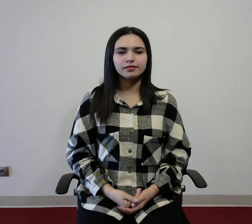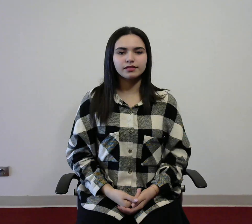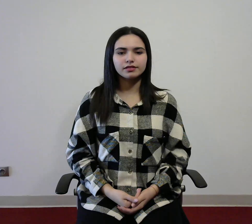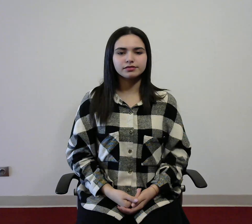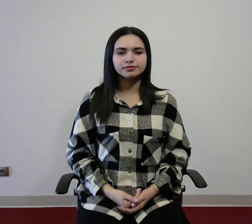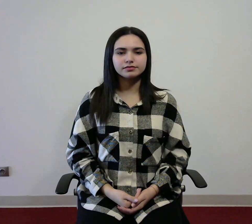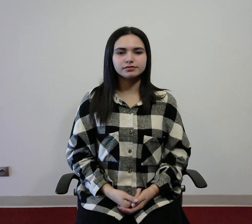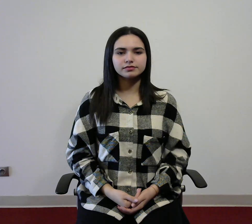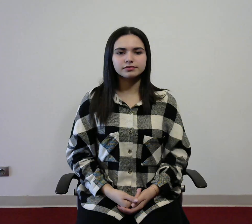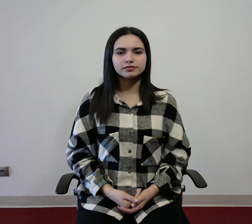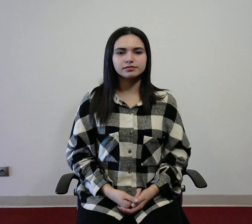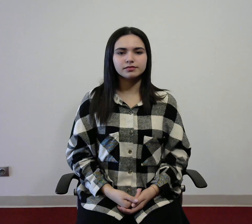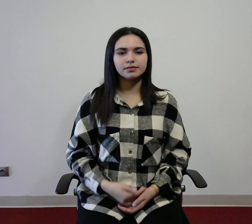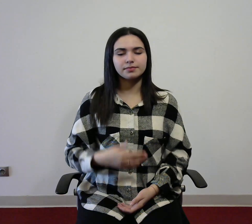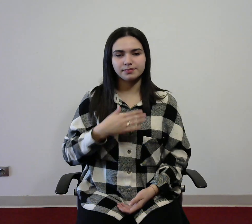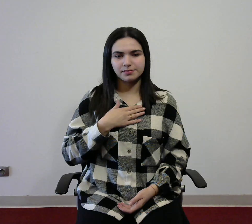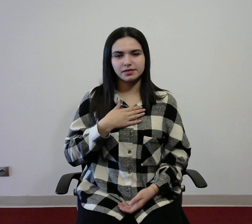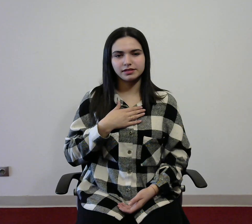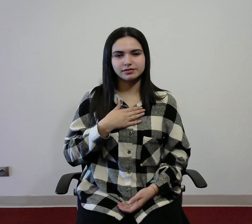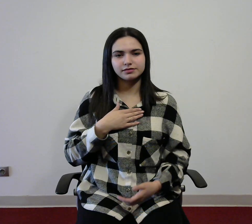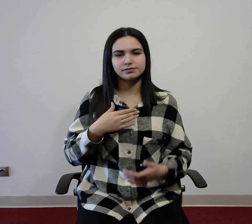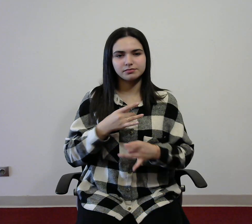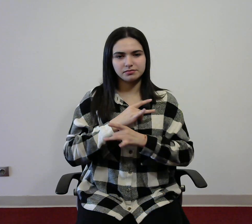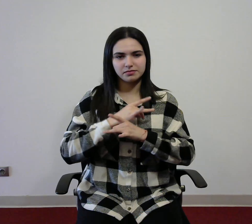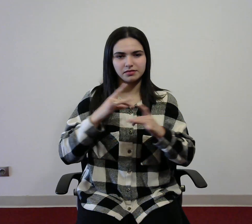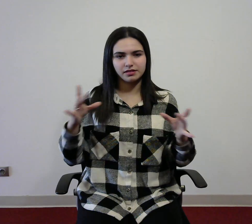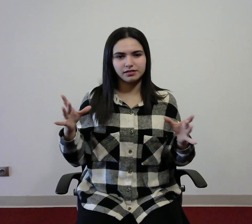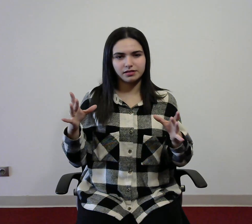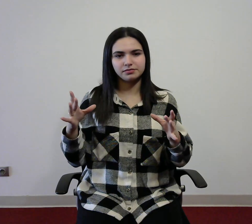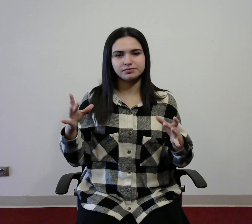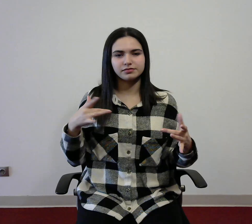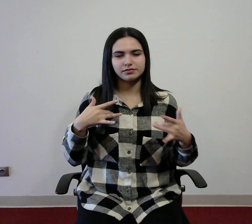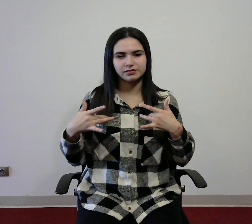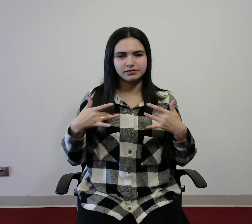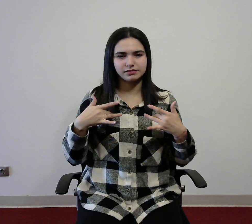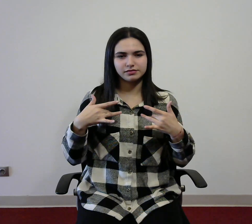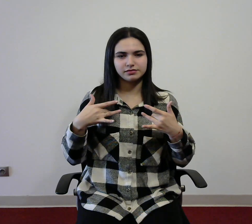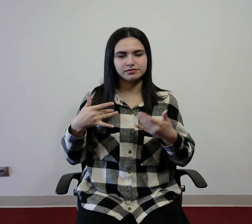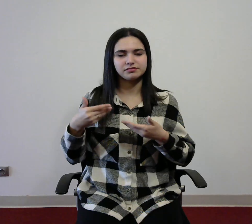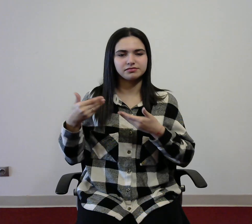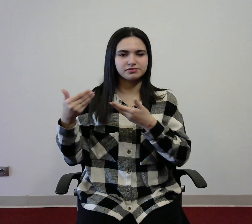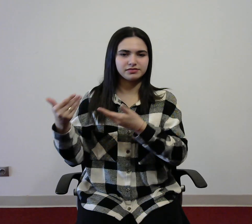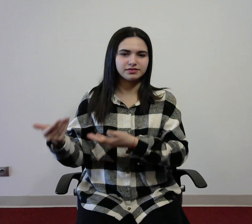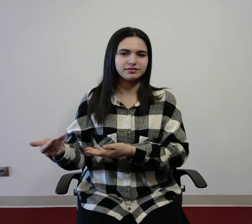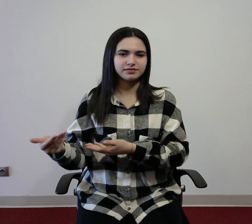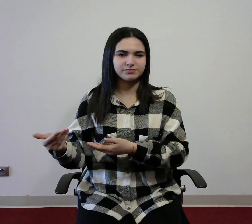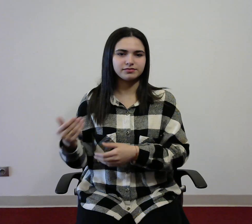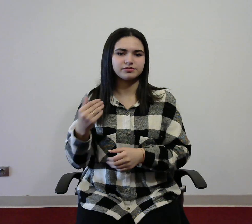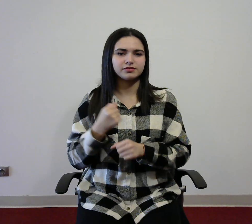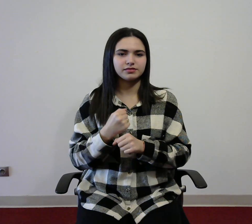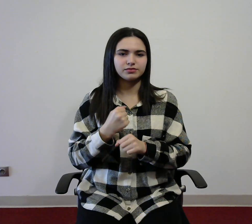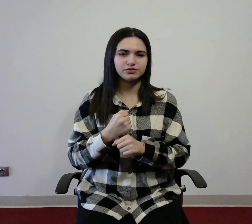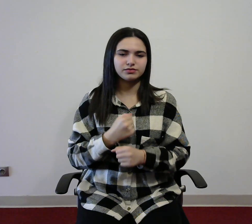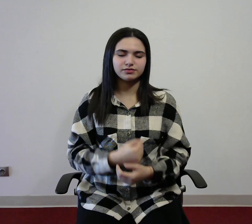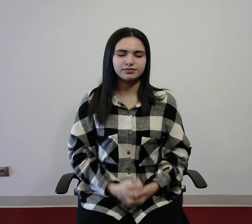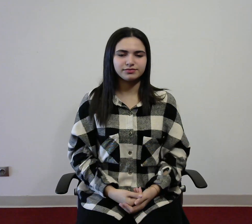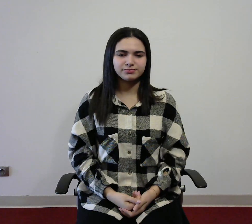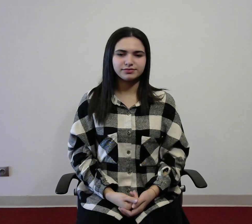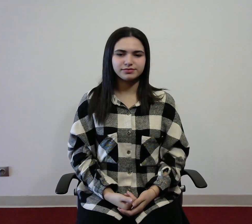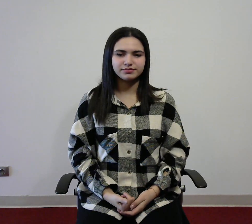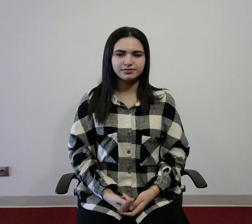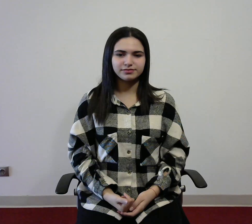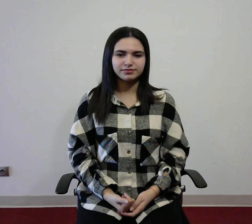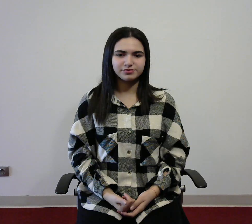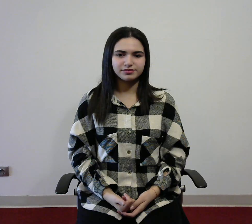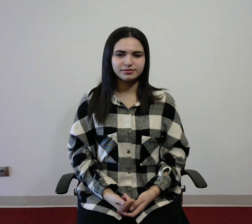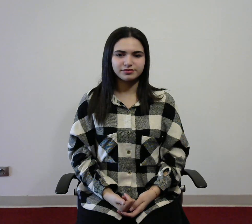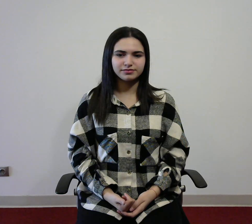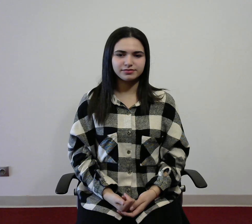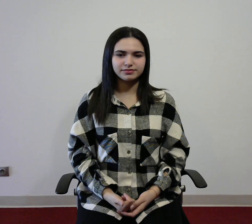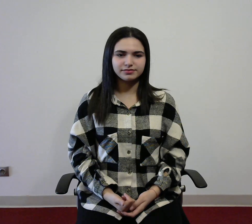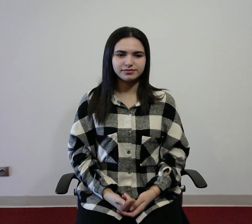Məni bayram tədbirinə dəvət ediblər